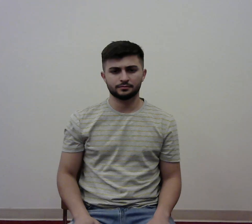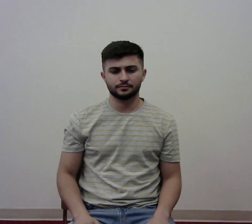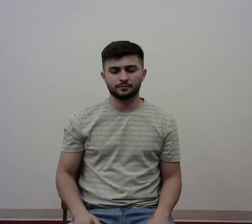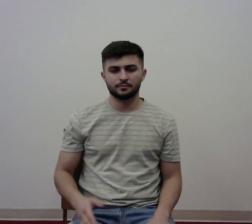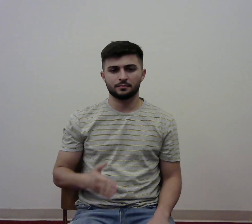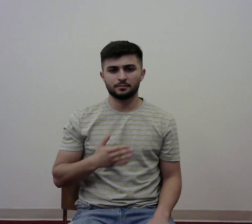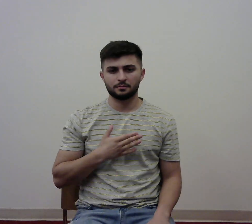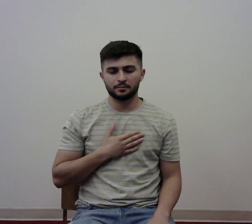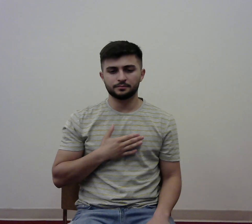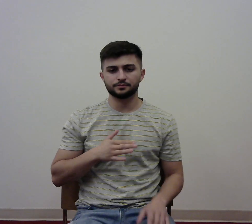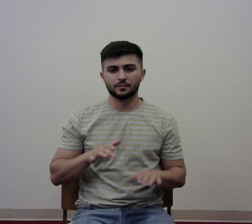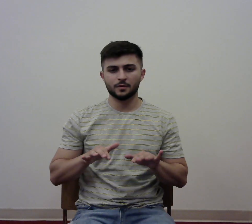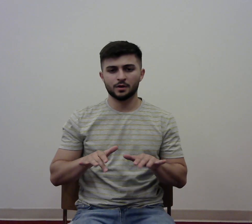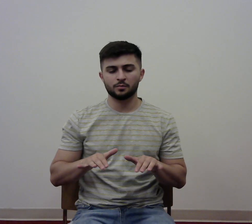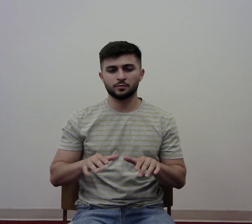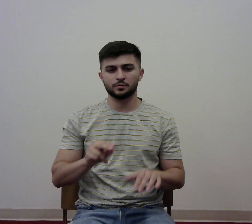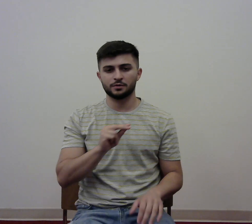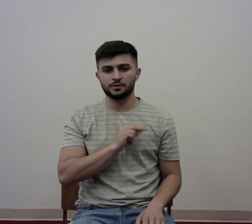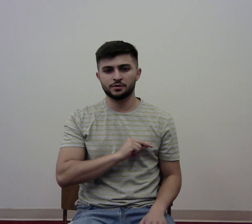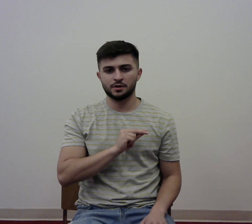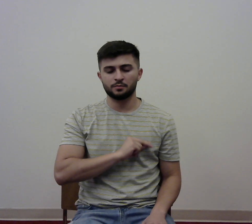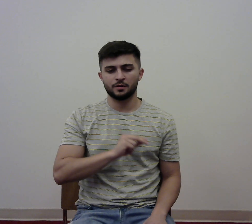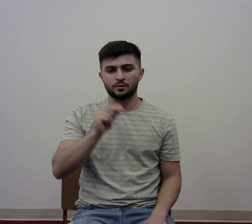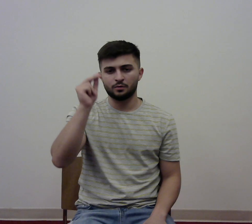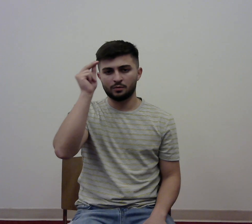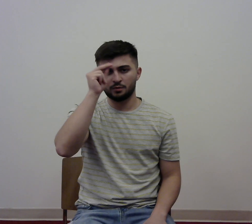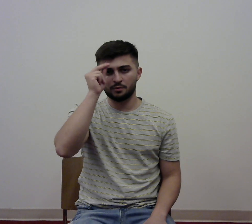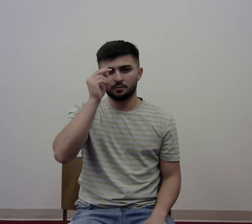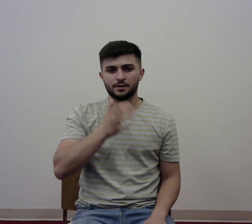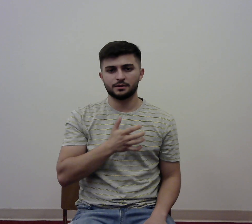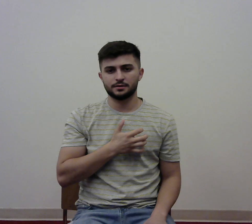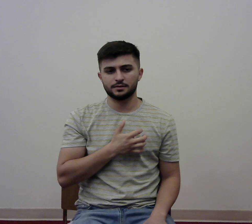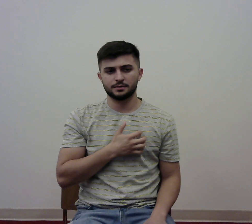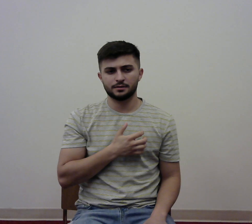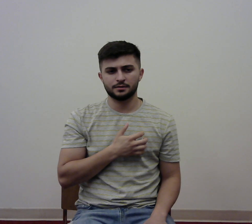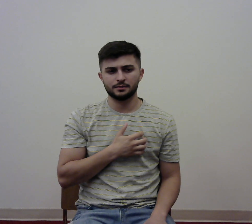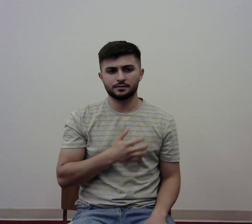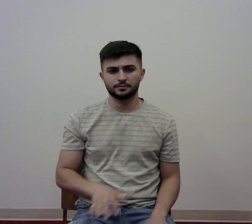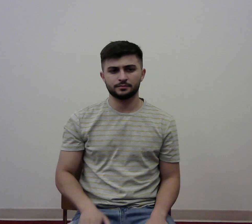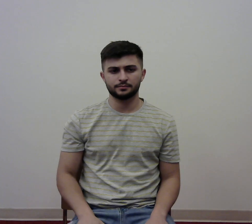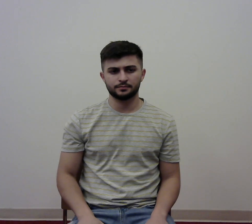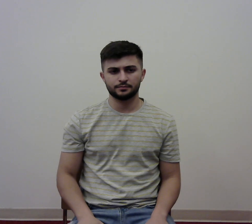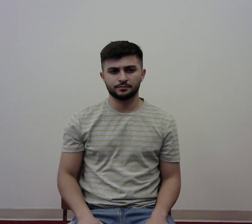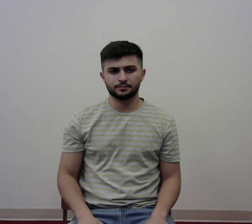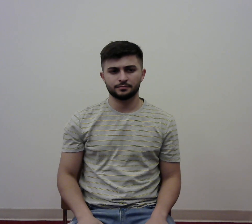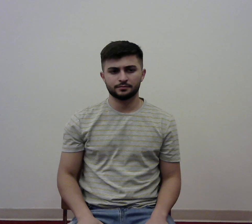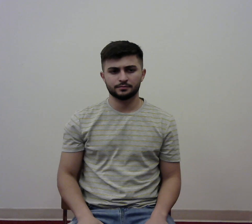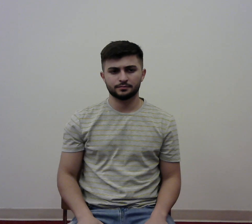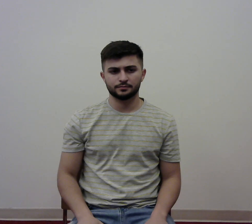Mən kompüterdə işləməyi öyrənmək istəyirəm